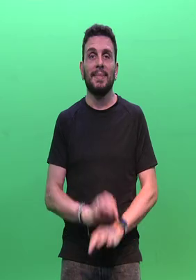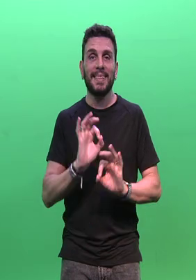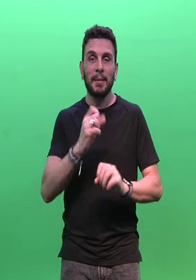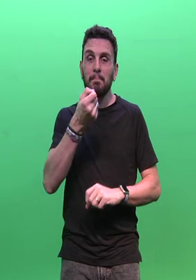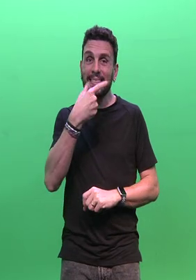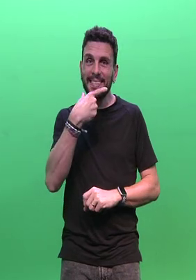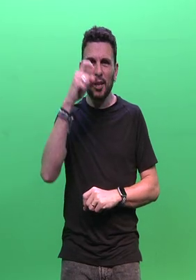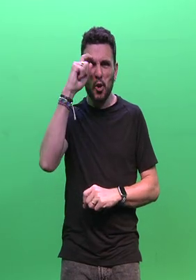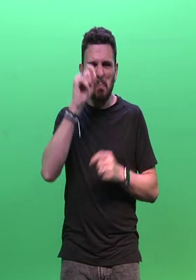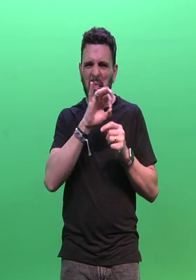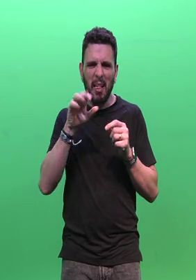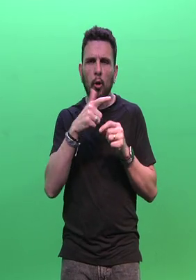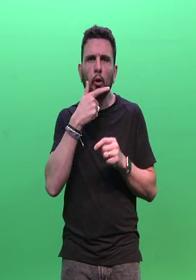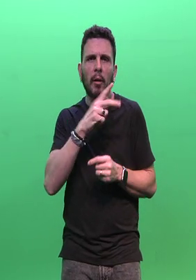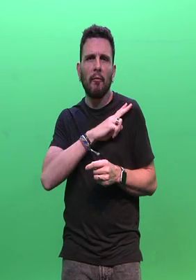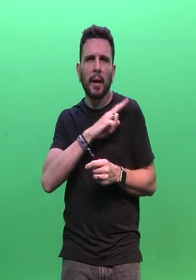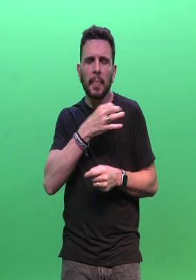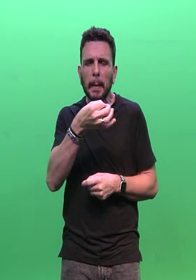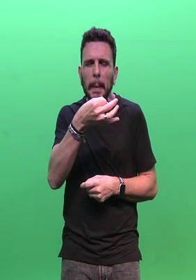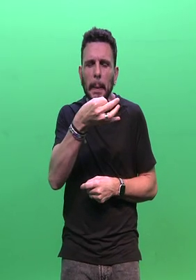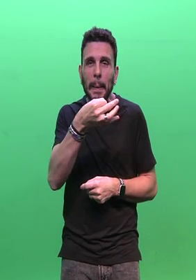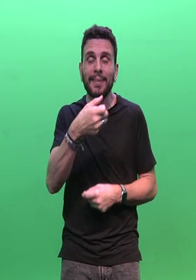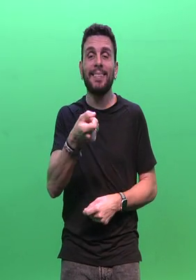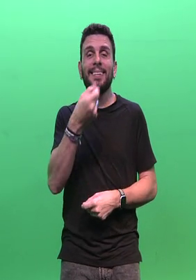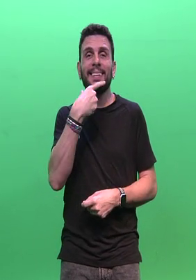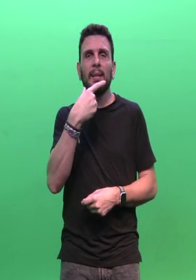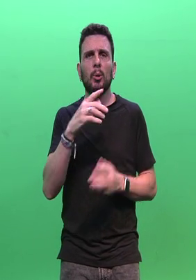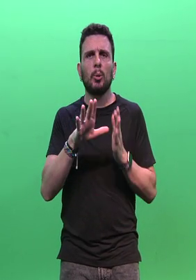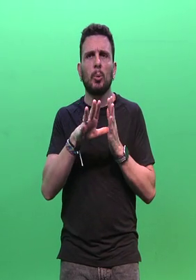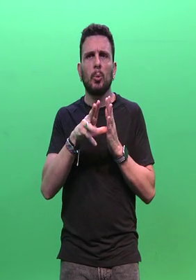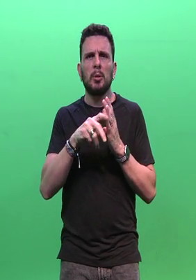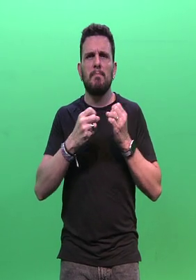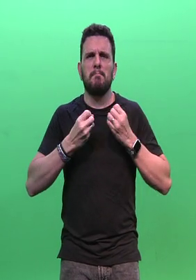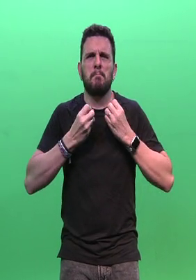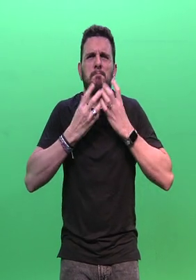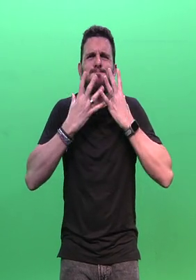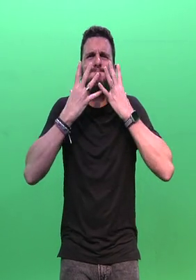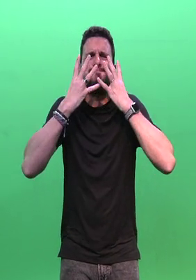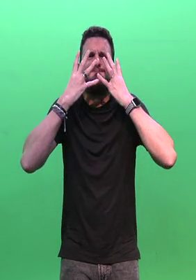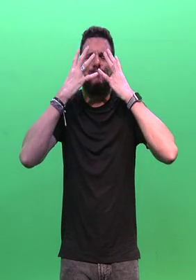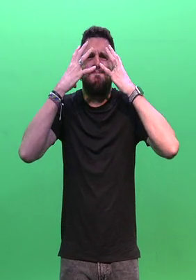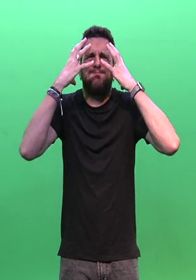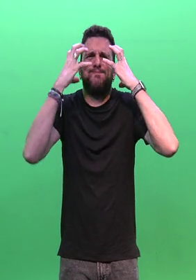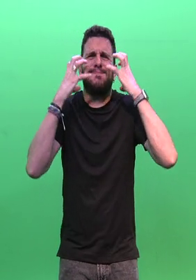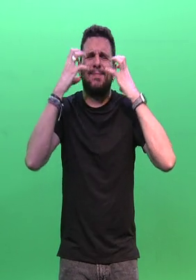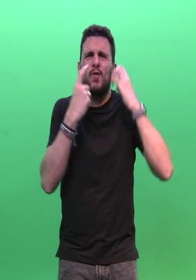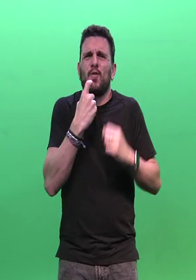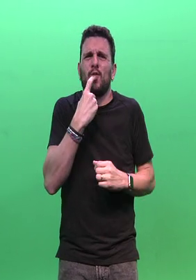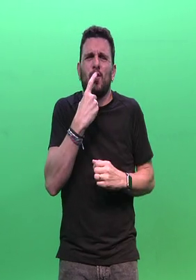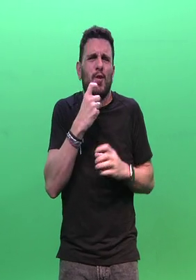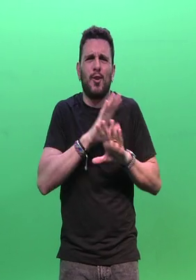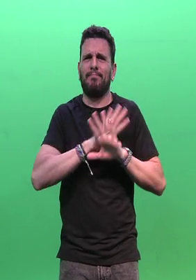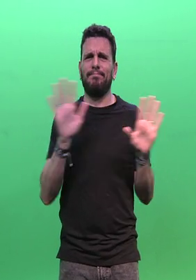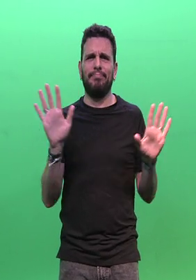Si em prenc una pastilla que no recordo el nom, però que és de color verd i petita, després tinc tota la cara inflada i vermella.